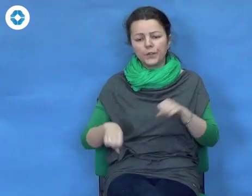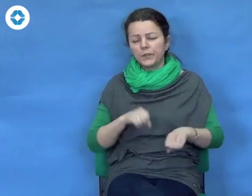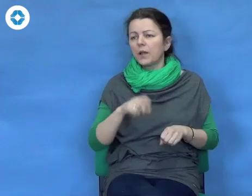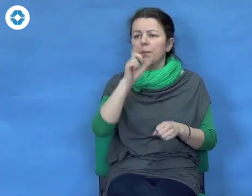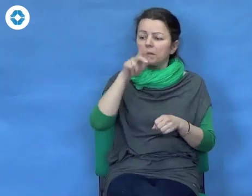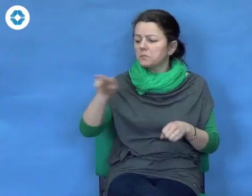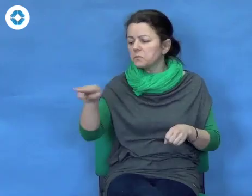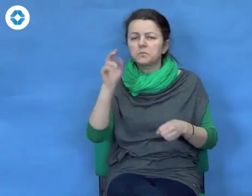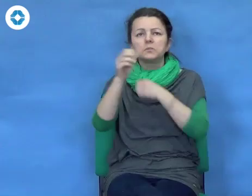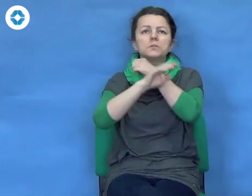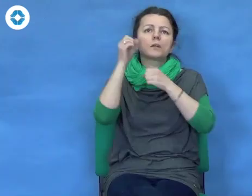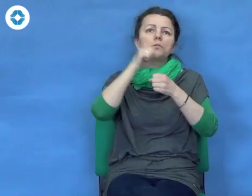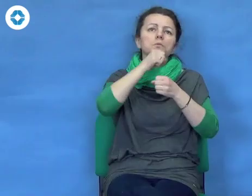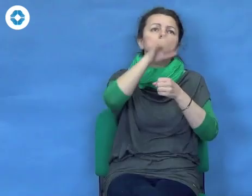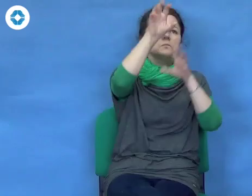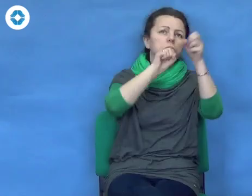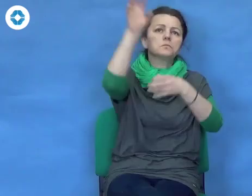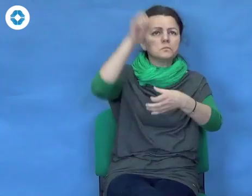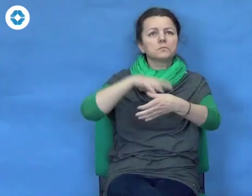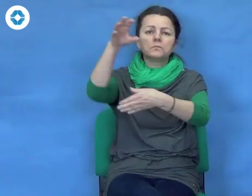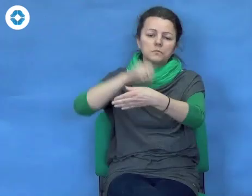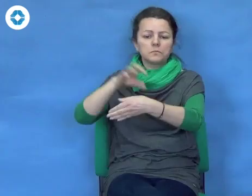Pan na drzewie widział go i dalej zrywał gruszki do fartucha.